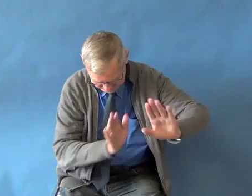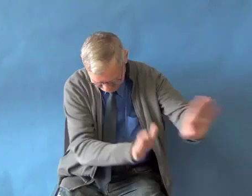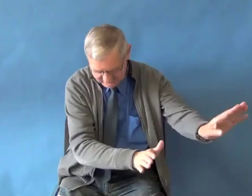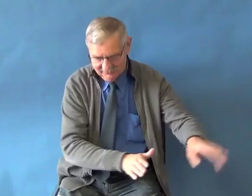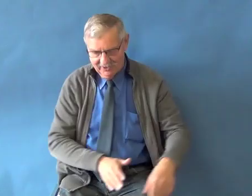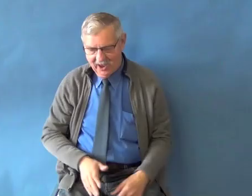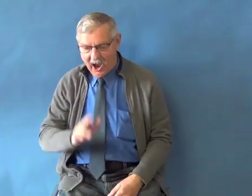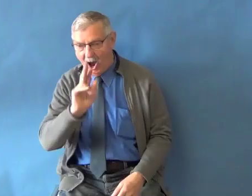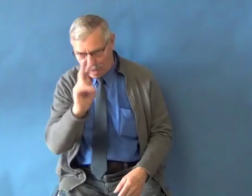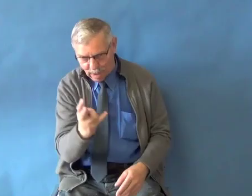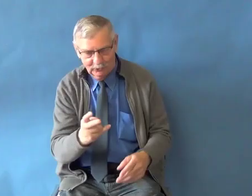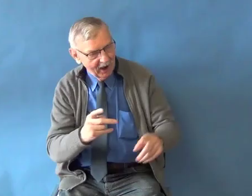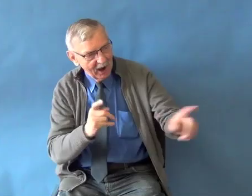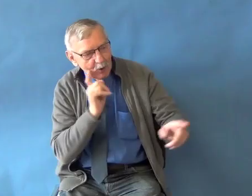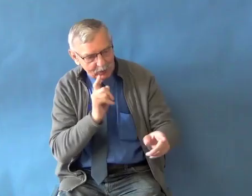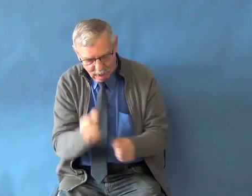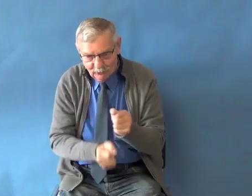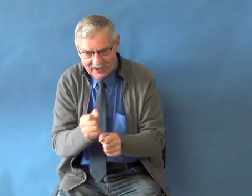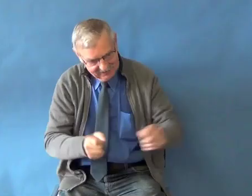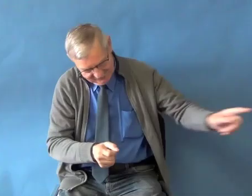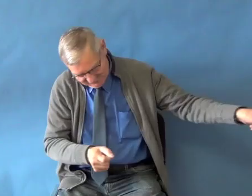A drugie, to ten chłopiec, który przyjechał na rowerze.